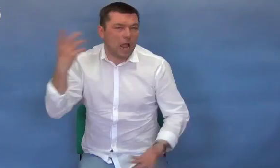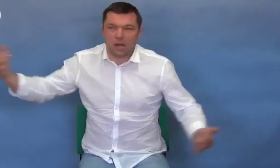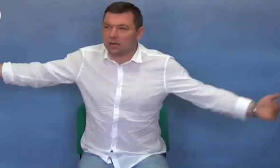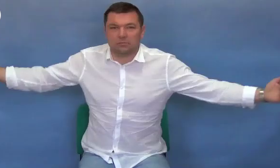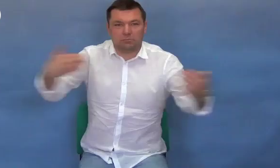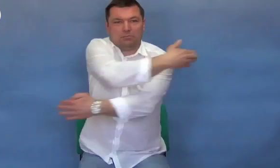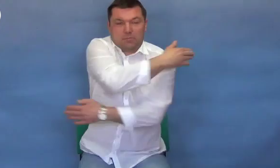Mogą się mijać.